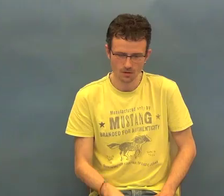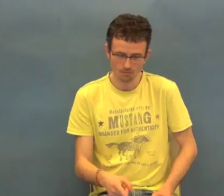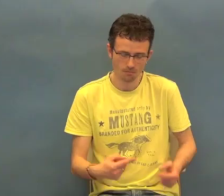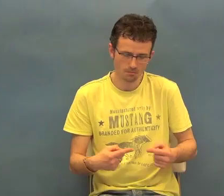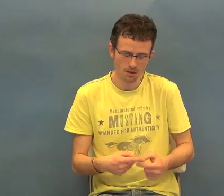Pasuje...